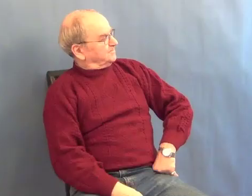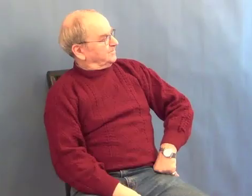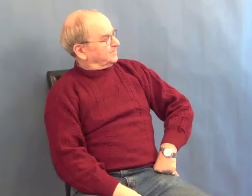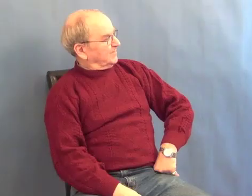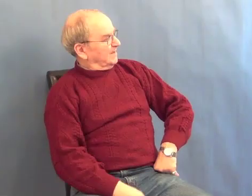Już.